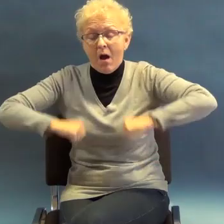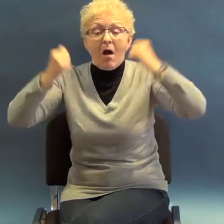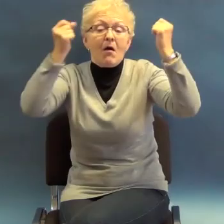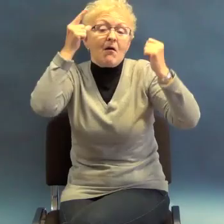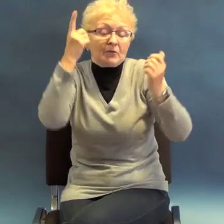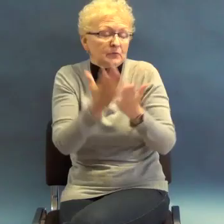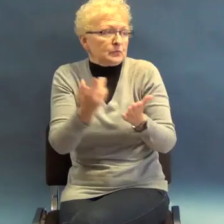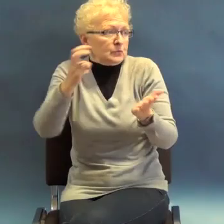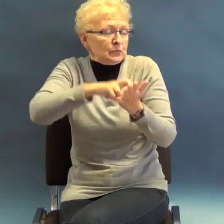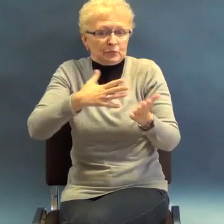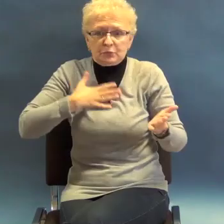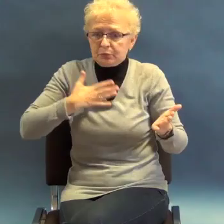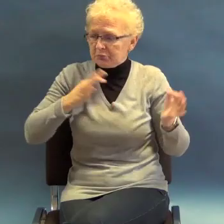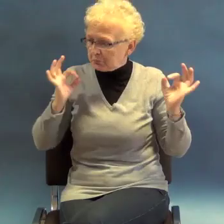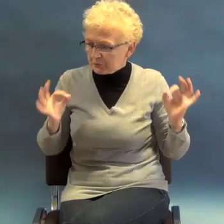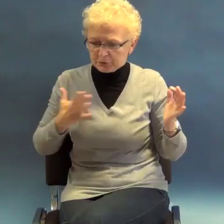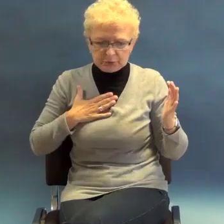Wstał. Czuł się dobrze.